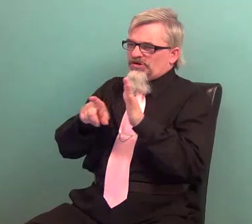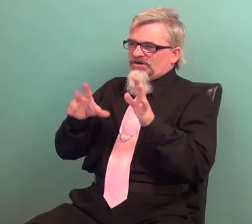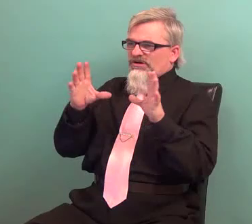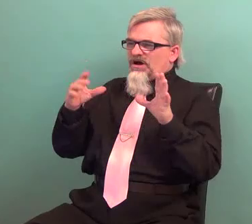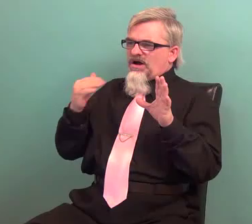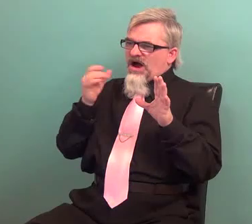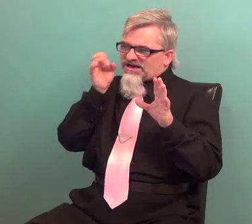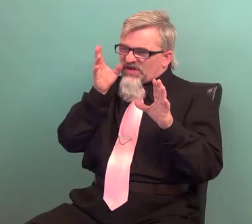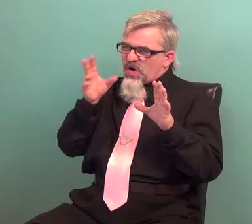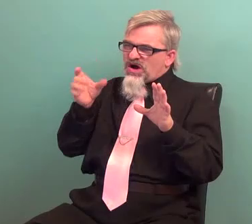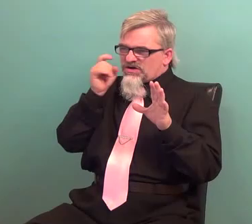Rano...